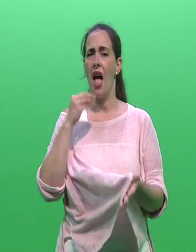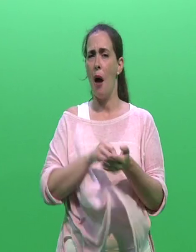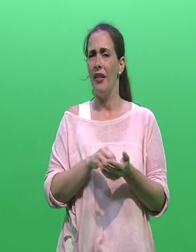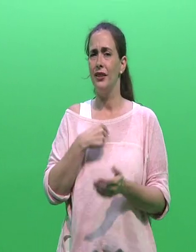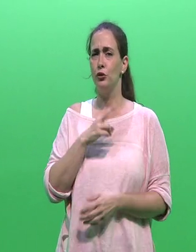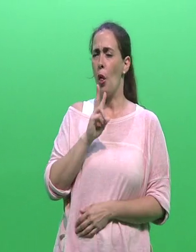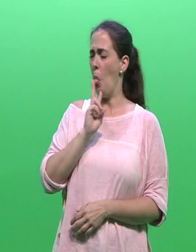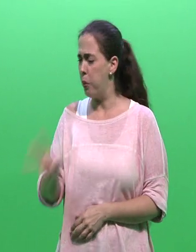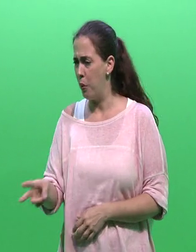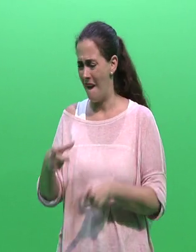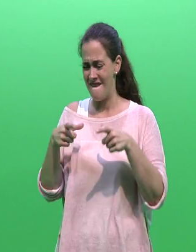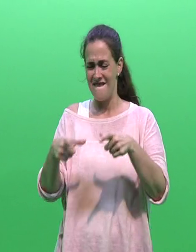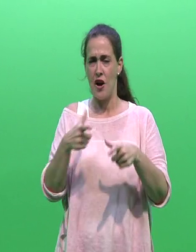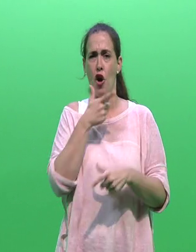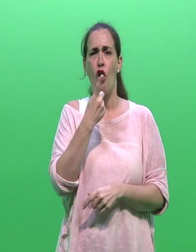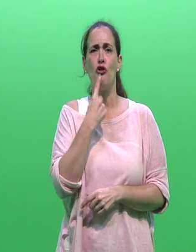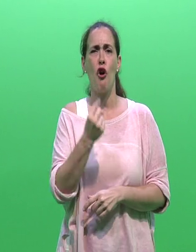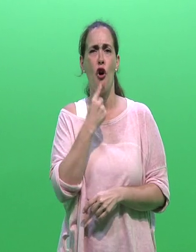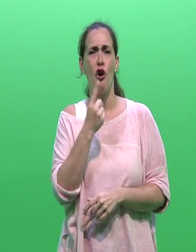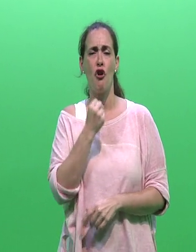De vegades escupo i tinc una taca gran i vermella.